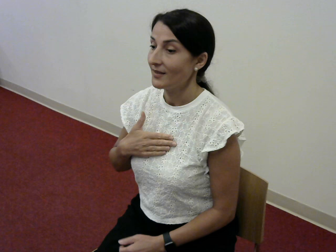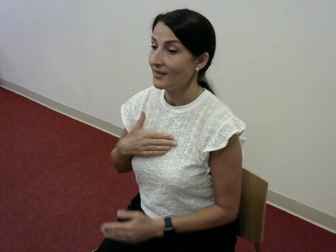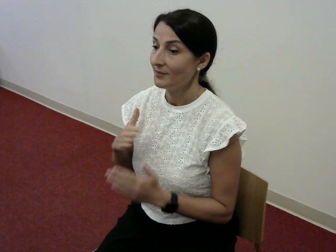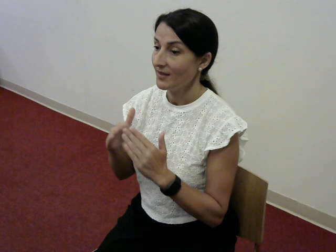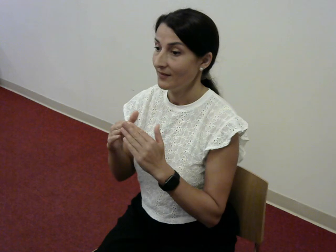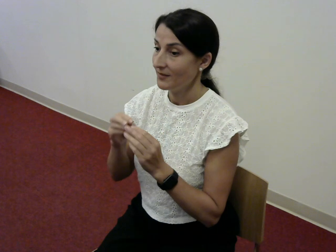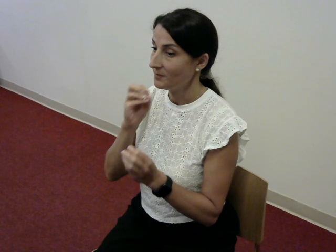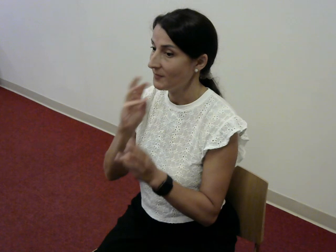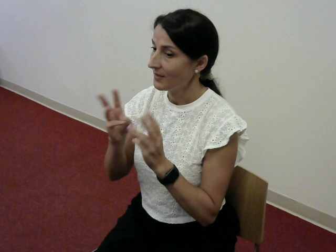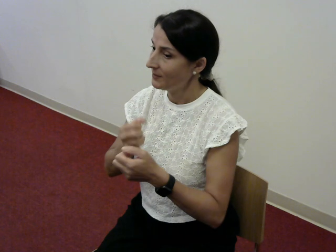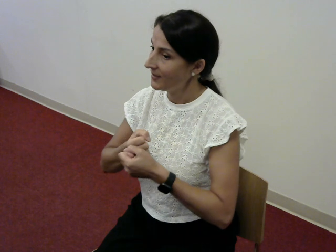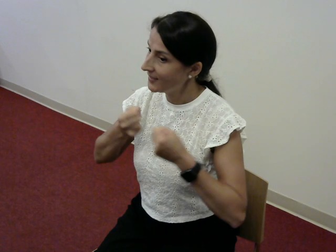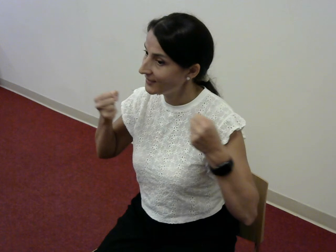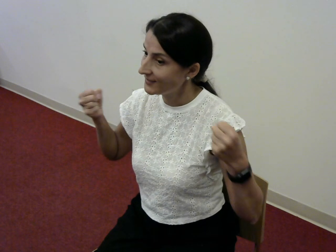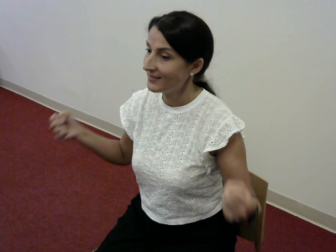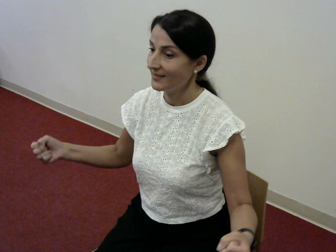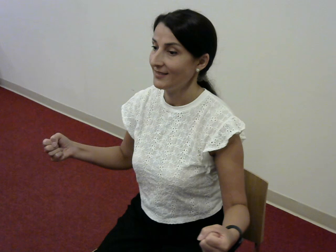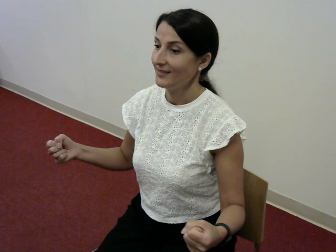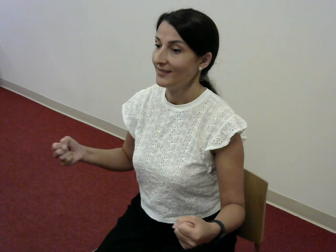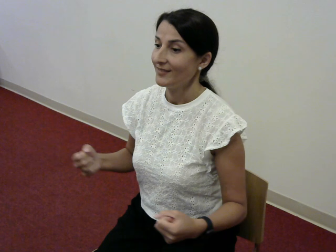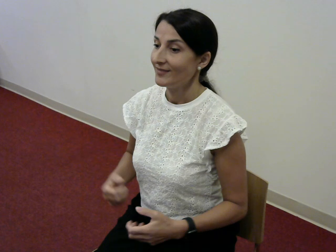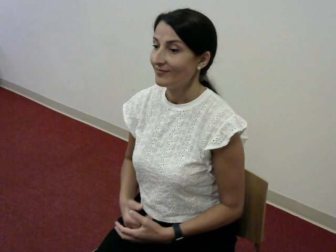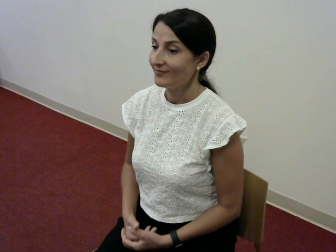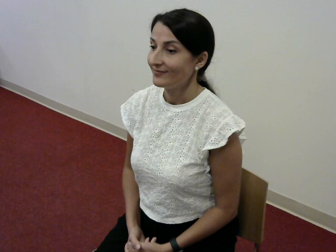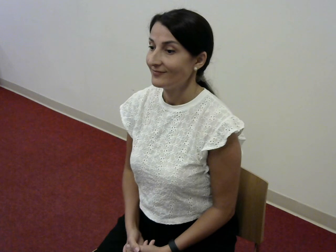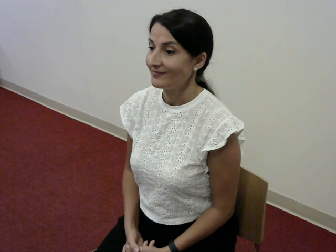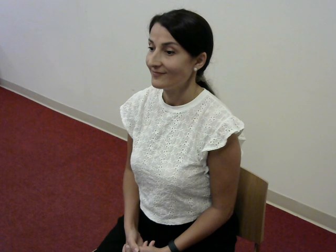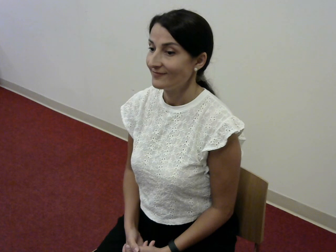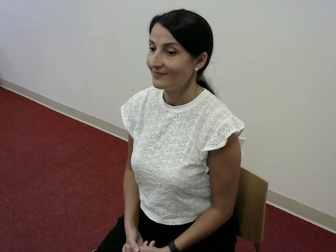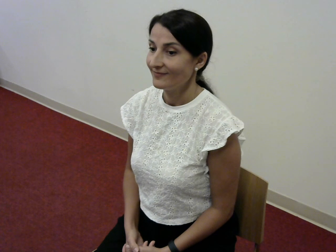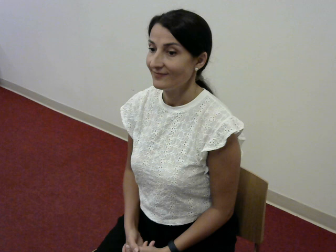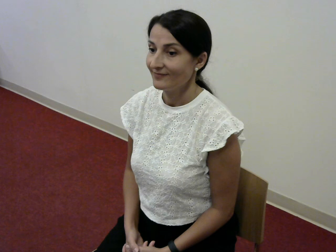Mənim evimin mətbəxi genişdir